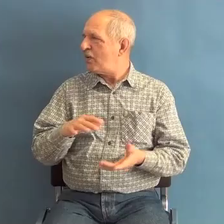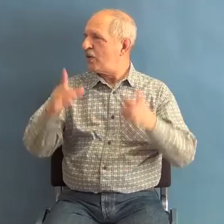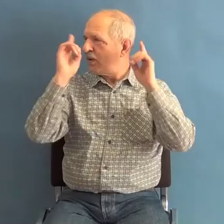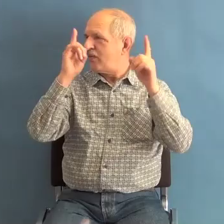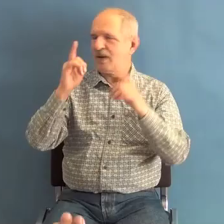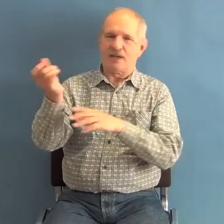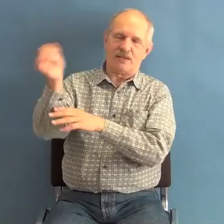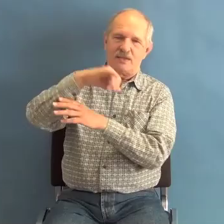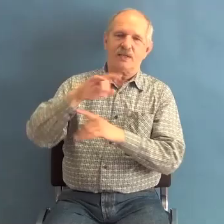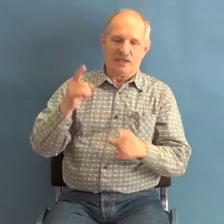Uwaga, grozi upadkiem.